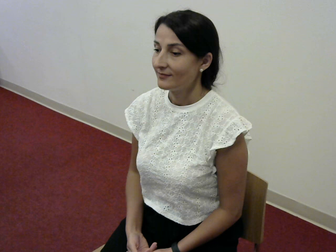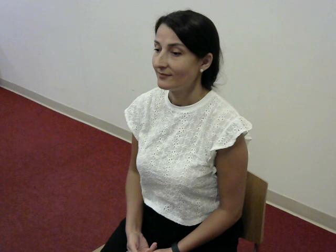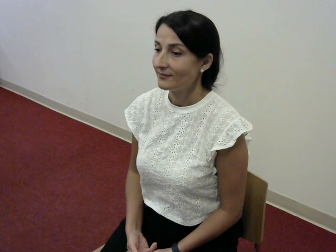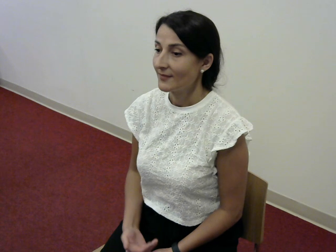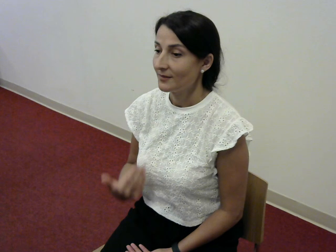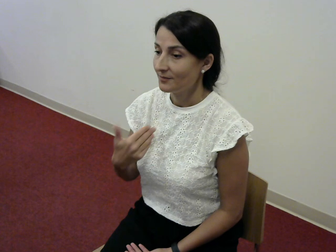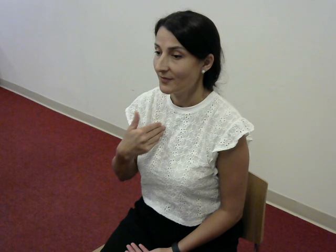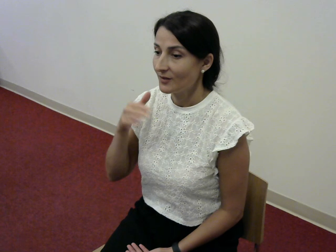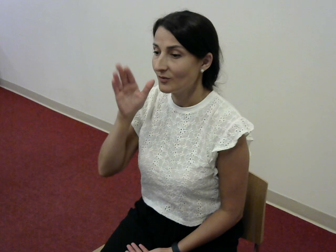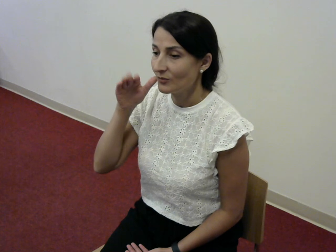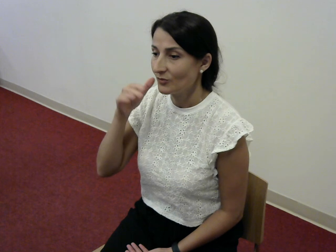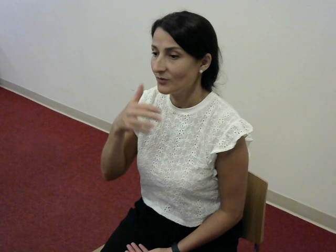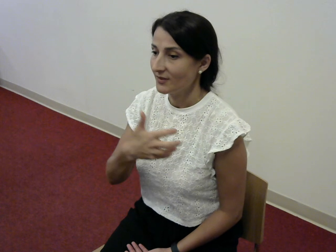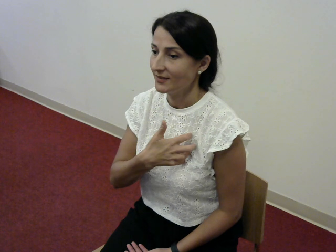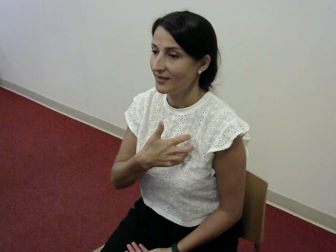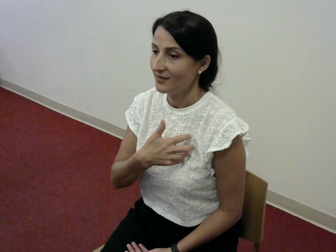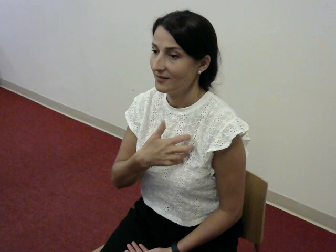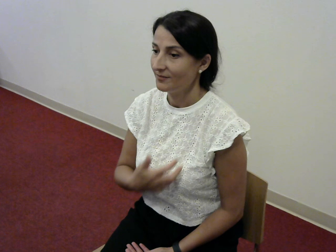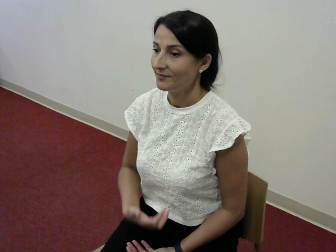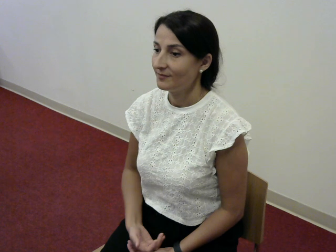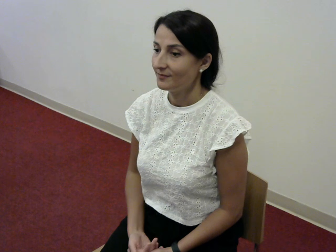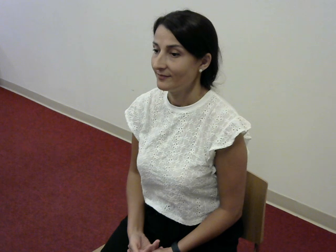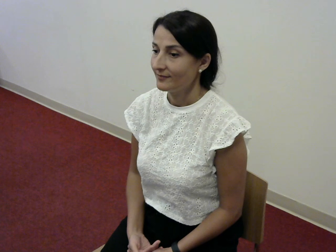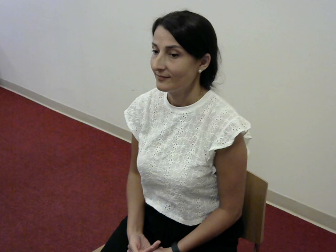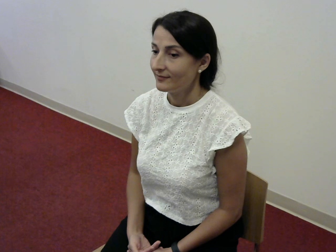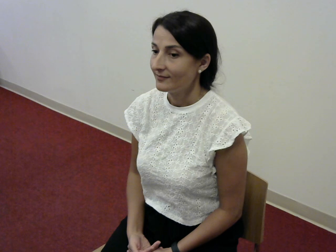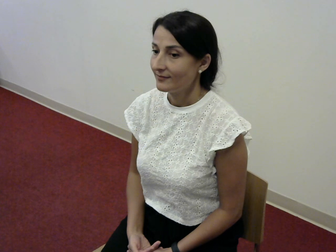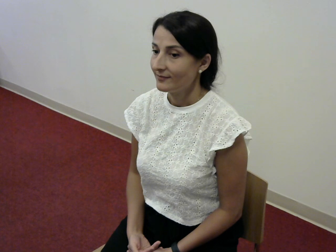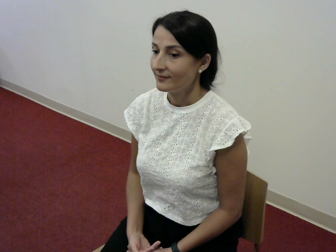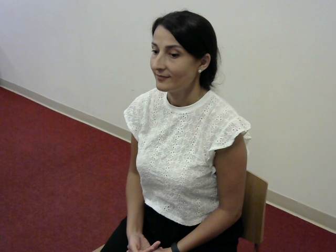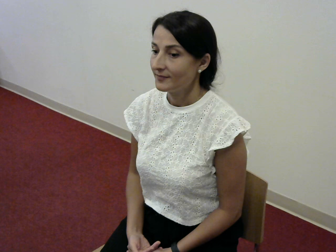Mən su istəyirəm